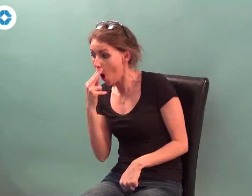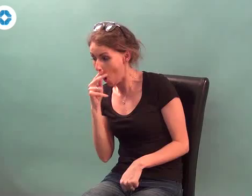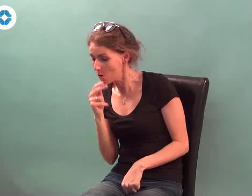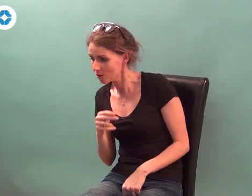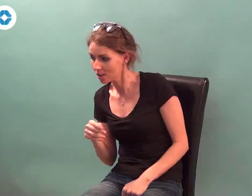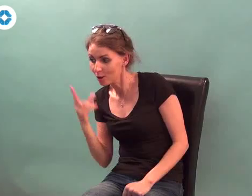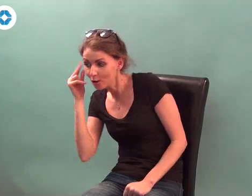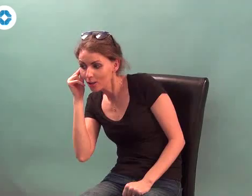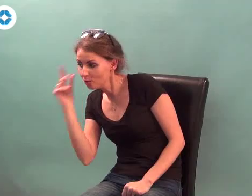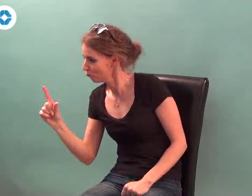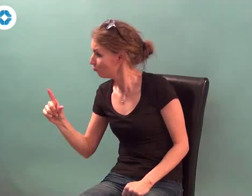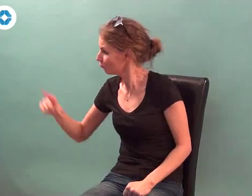Dziecko mówi Chaplinowi coś do ucha i odchodzi.